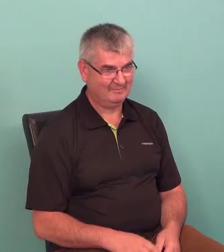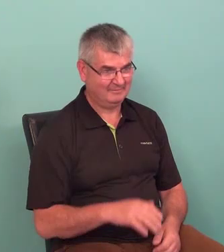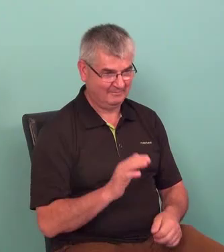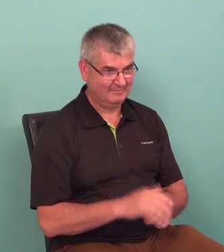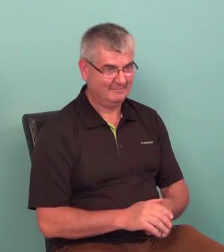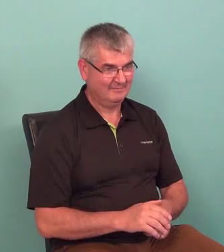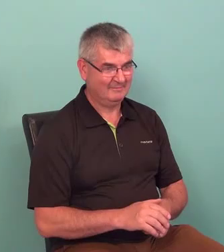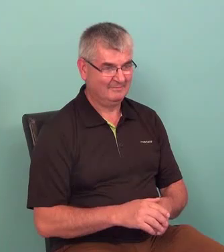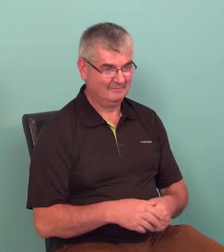Zgoda?